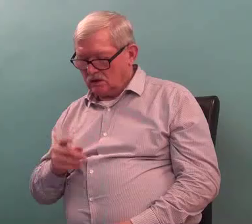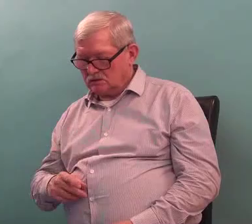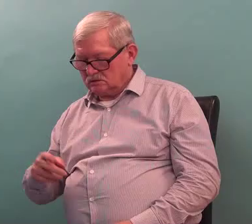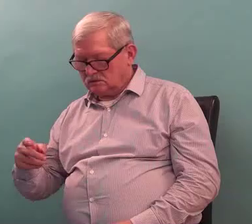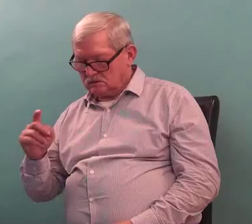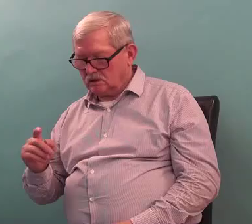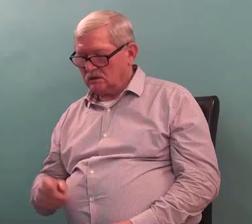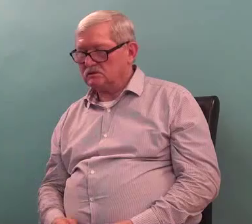Obydwa są zakazane.